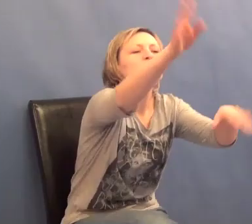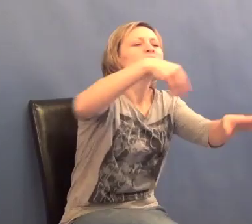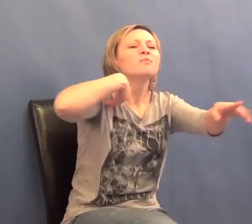Ja.